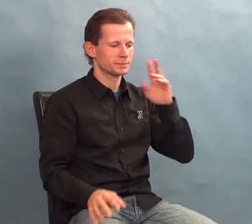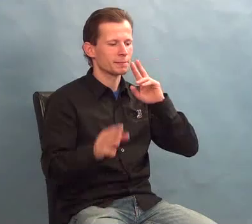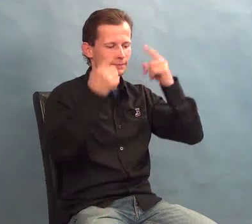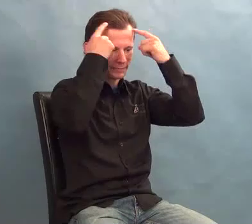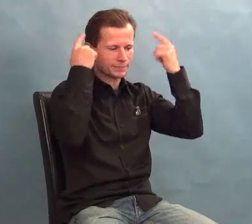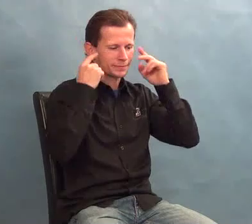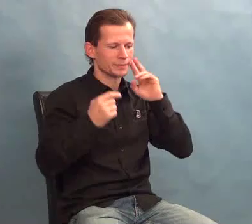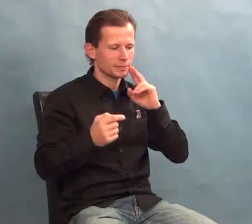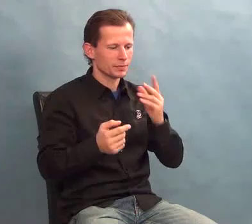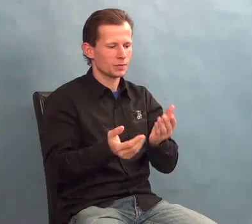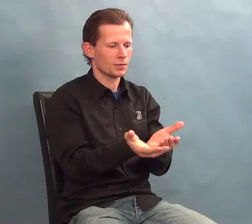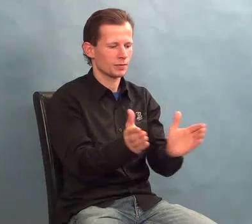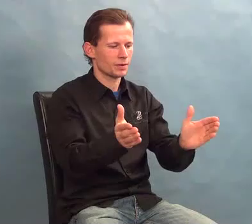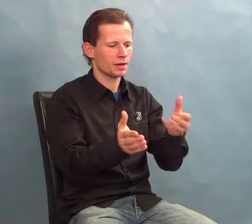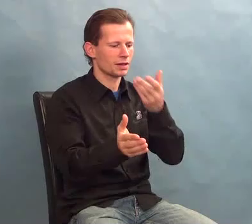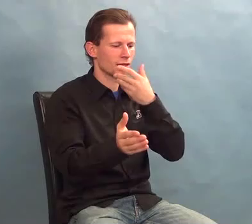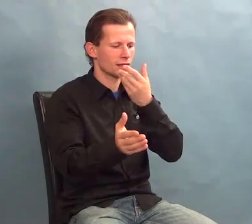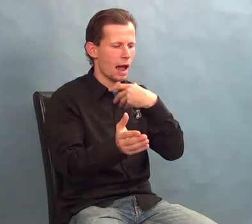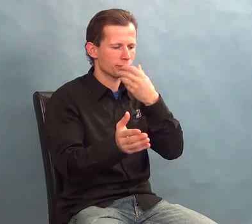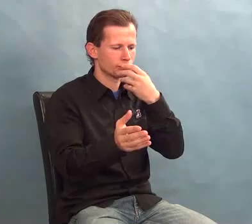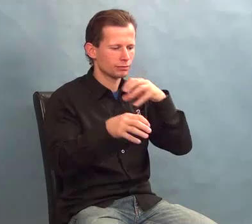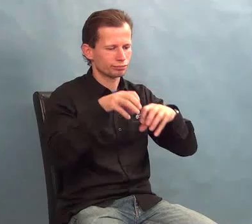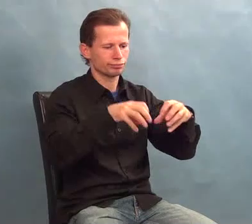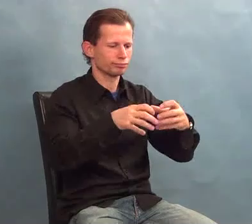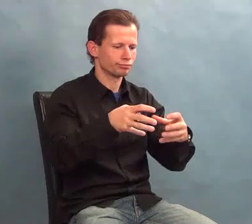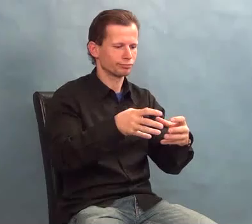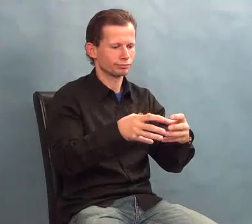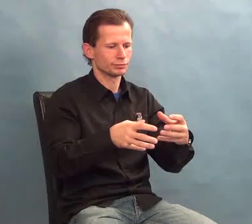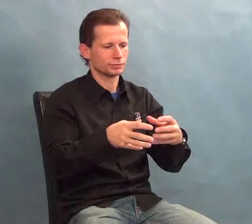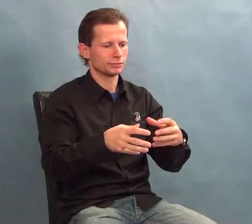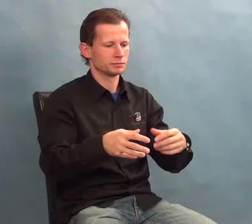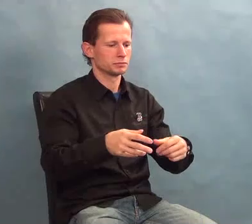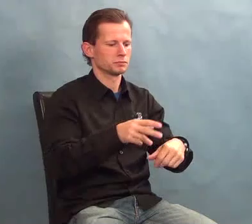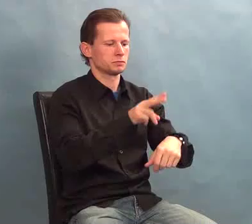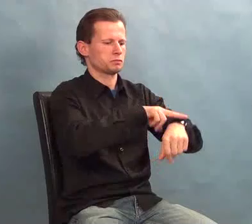Mama Myszka Miki wkładała jabłka do miski.